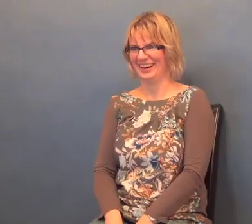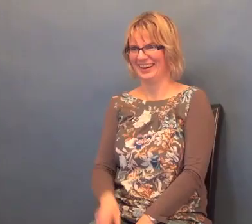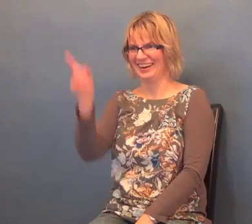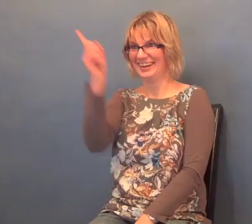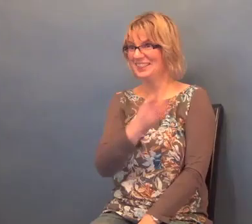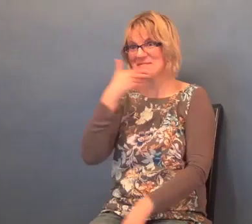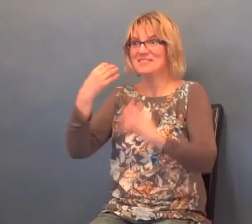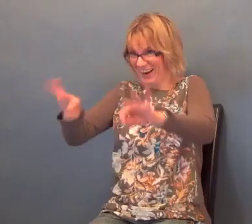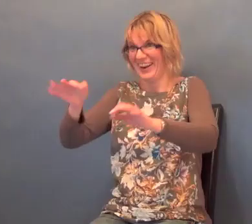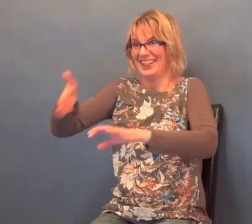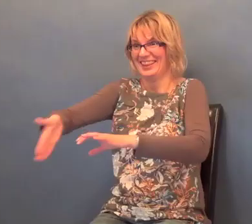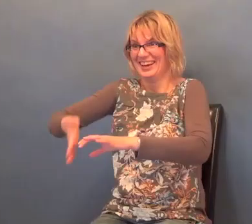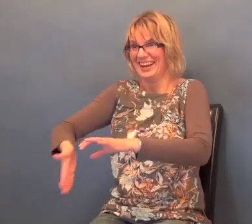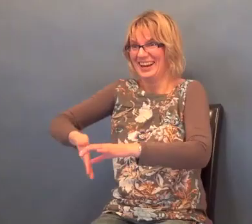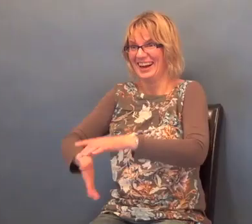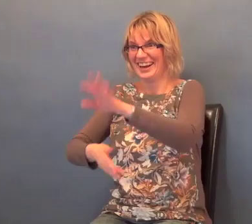Jak nie ma ukośnie przekreślonego, to znaczy, że wolno piłować.